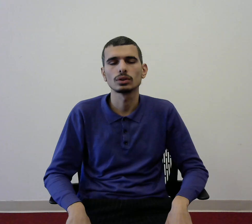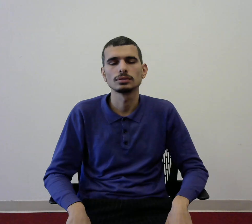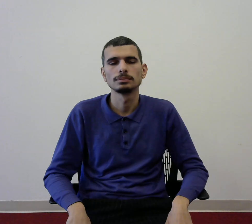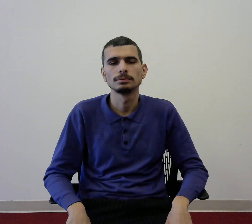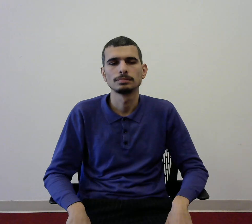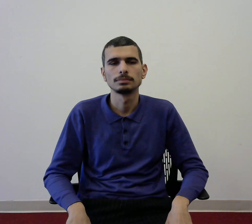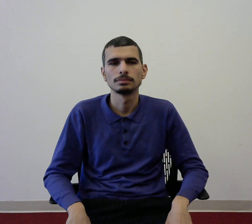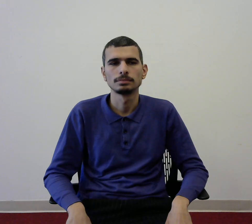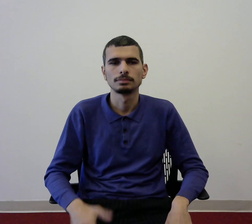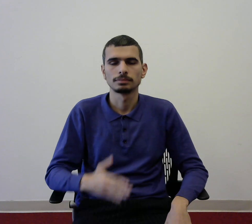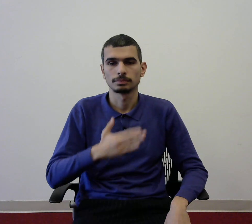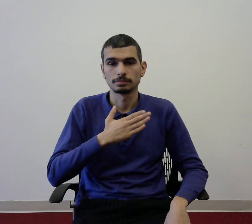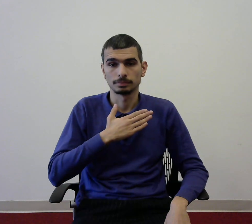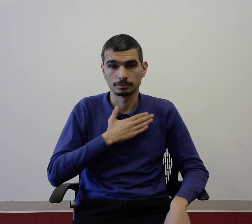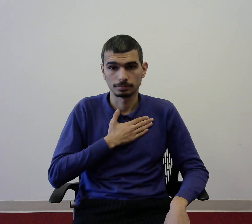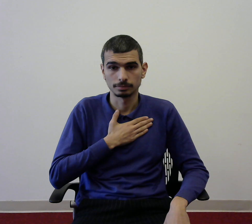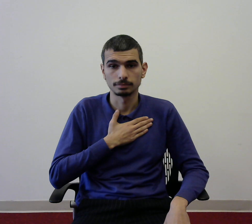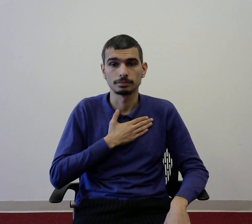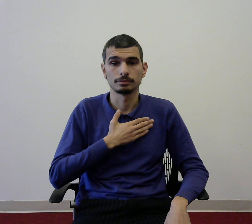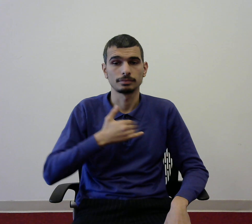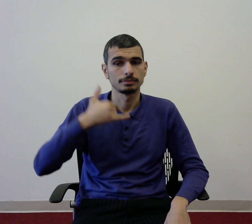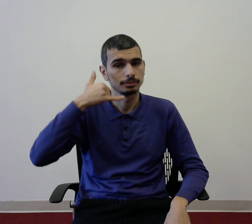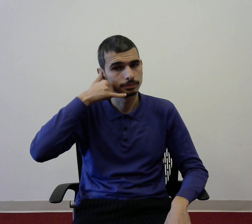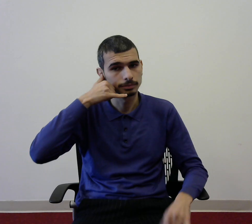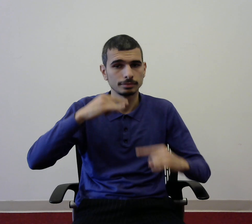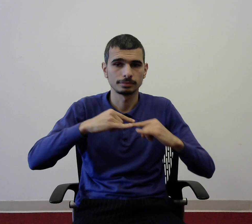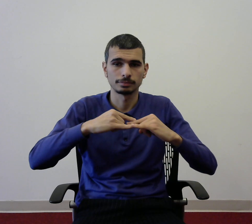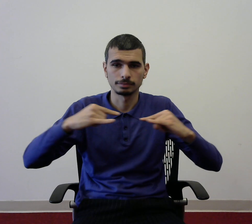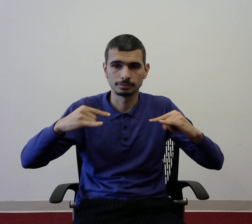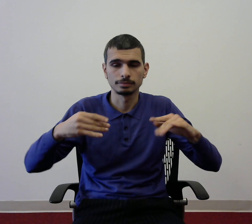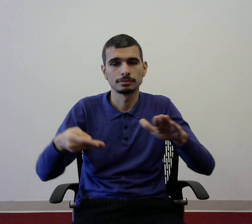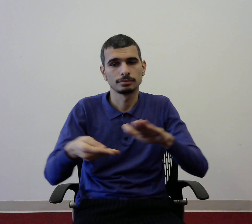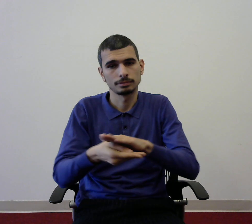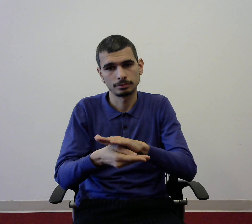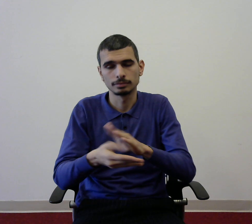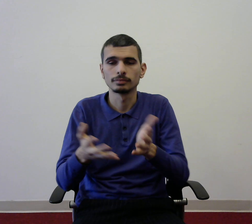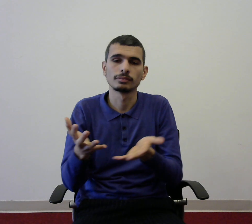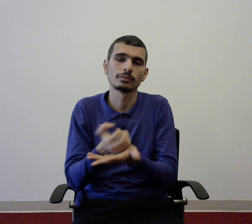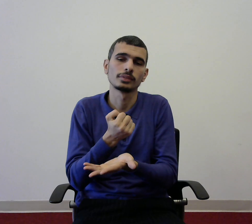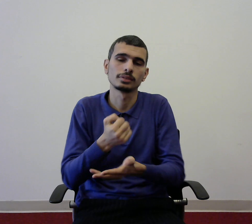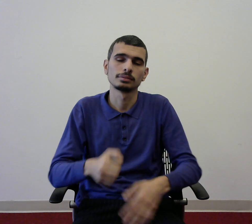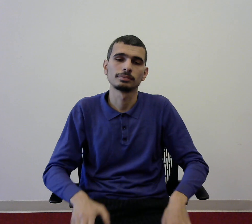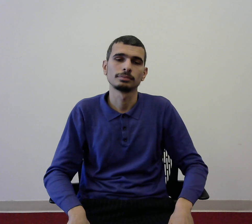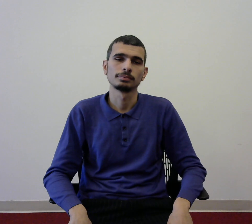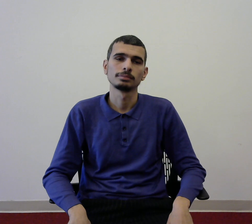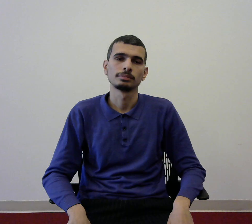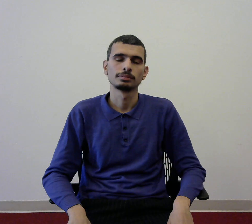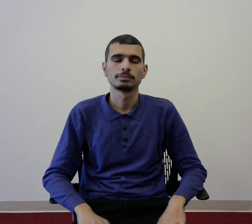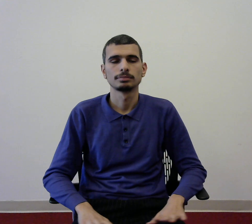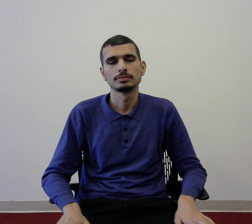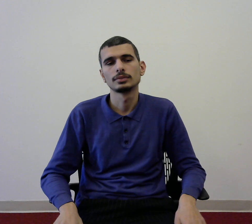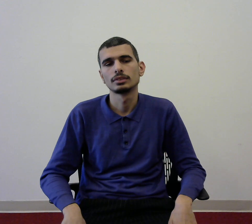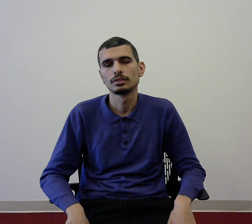Mən telefonumu stolun altından tapdım